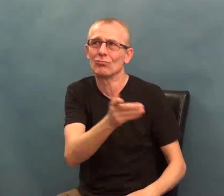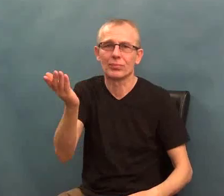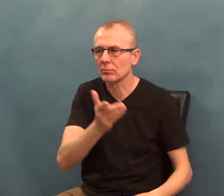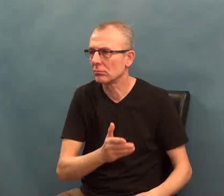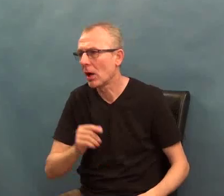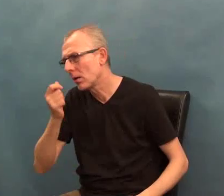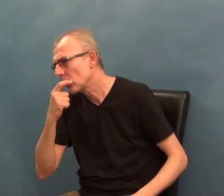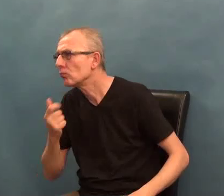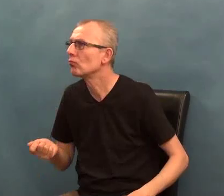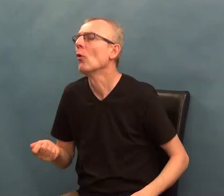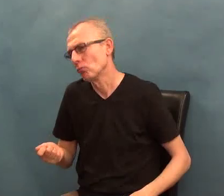Chaplin zgadza się.